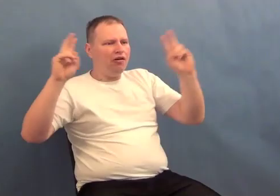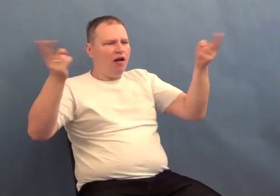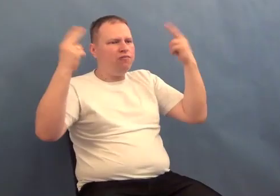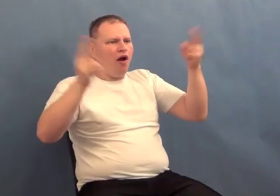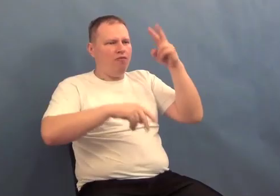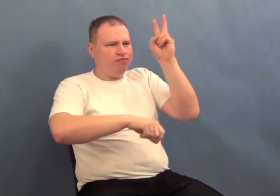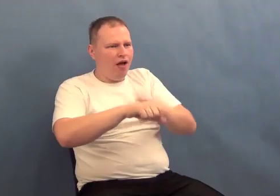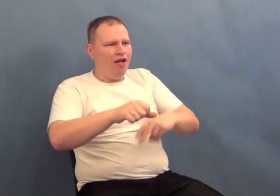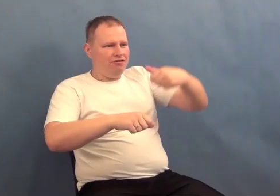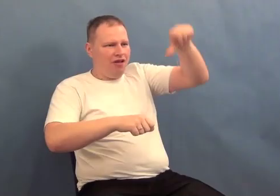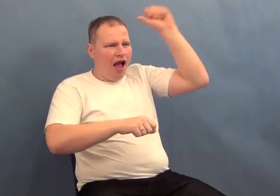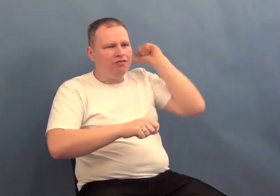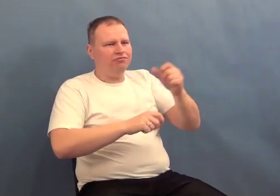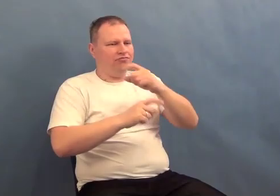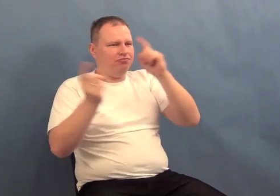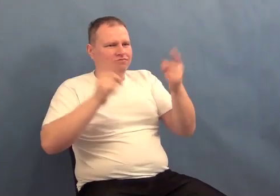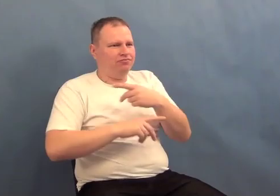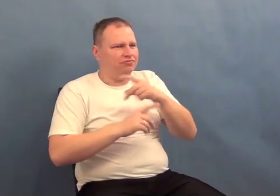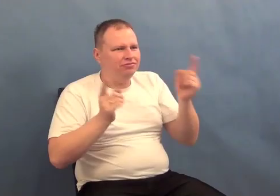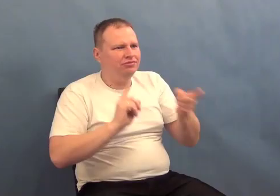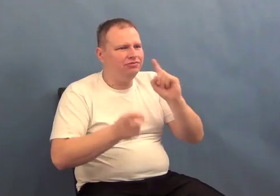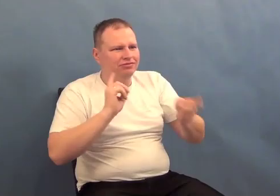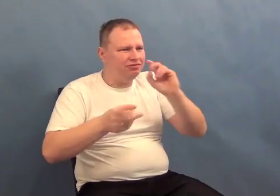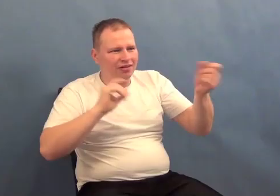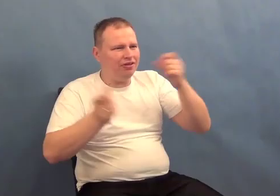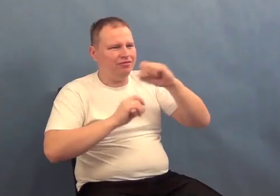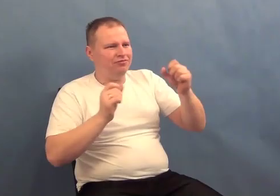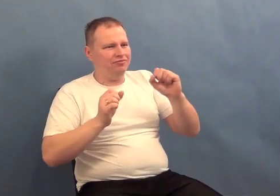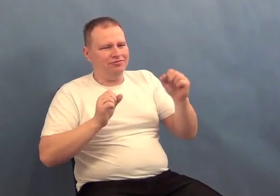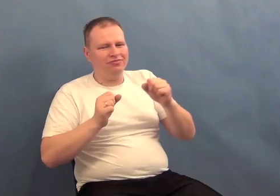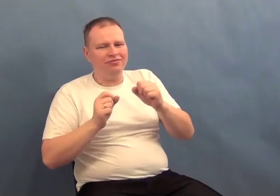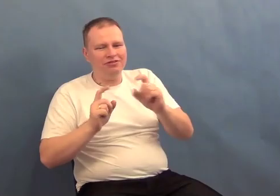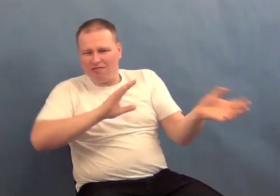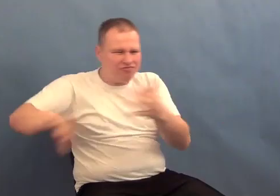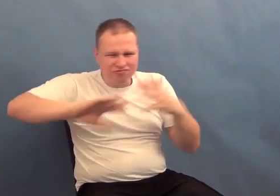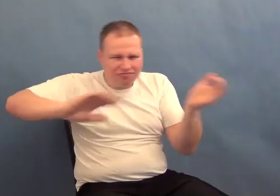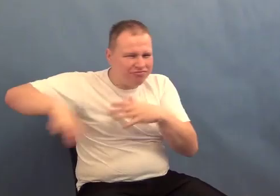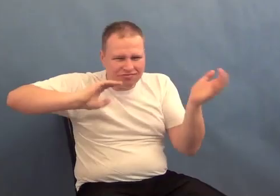Policjanci i strażacy zaczęli szybko wszystkich ewakuować.